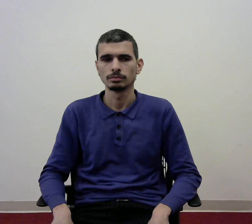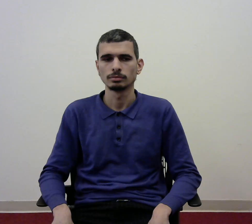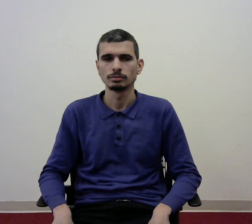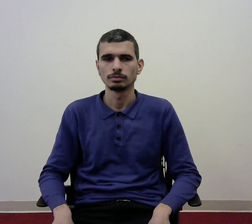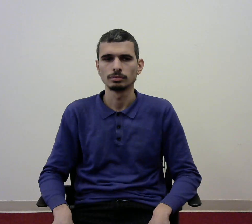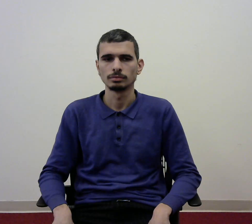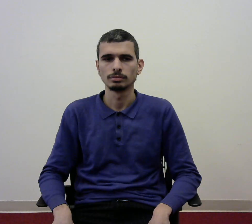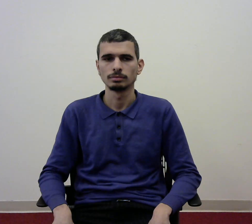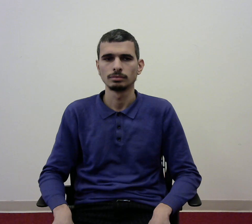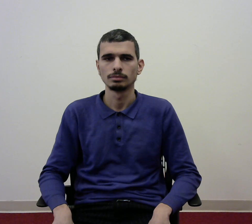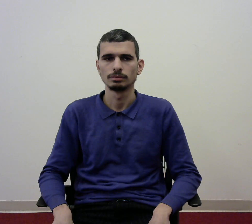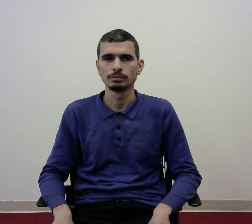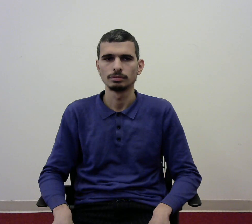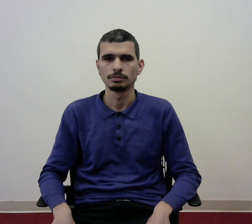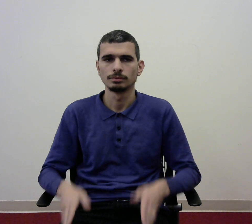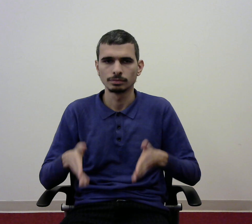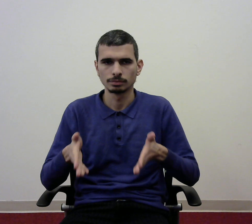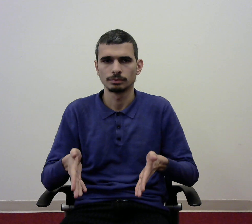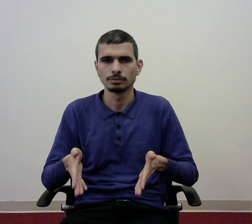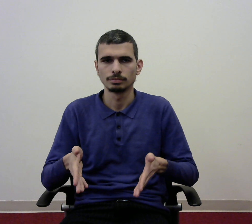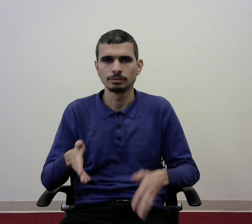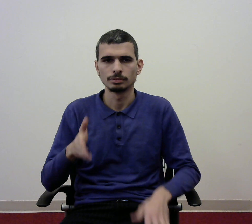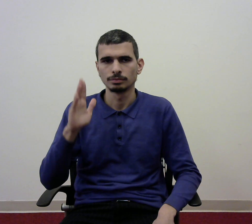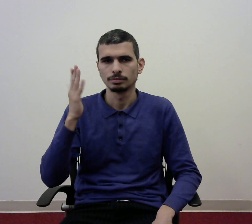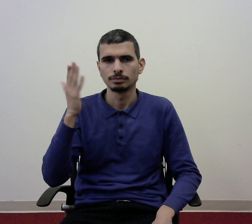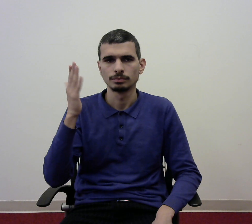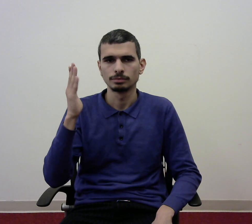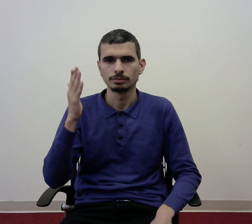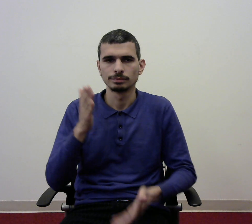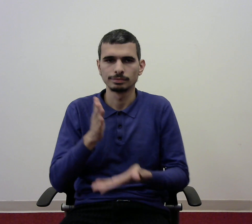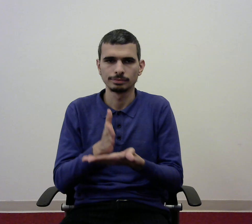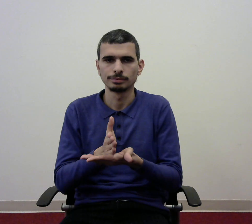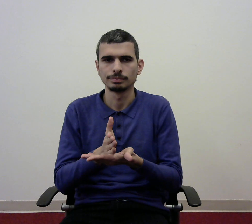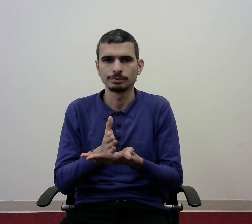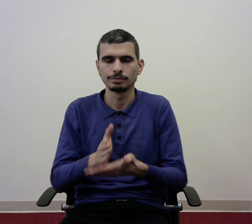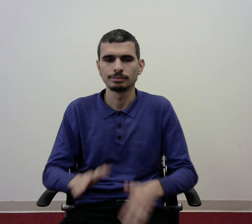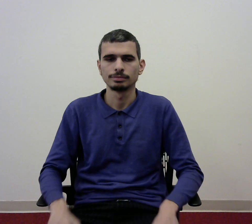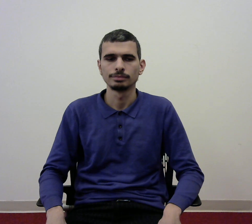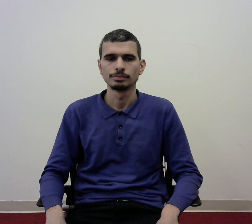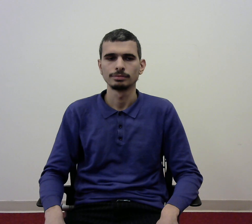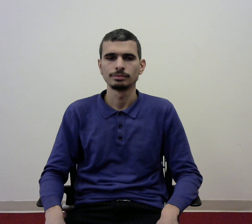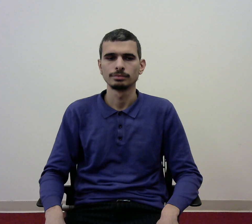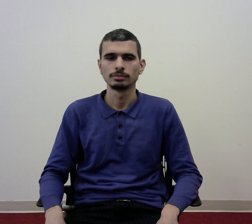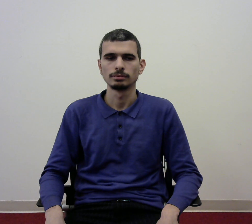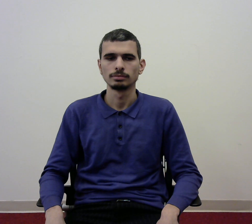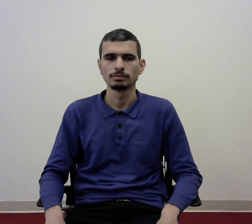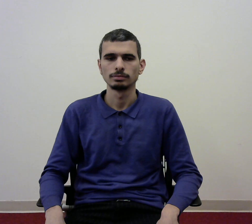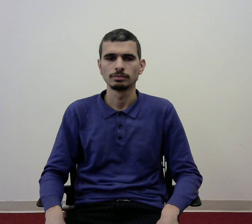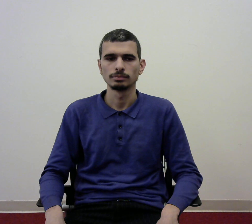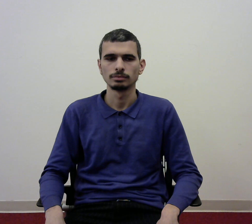Burda güzgü varmı?